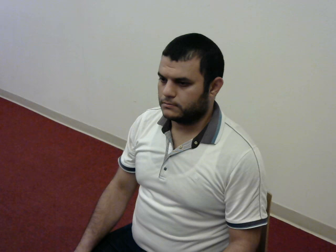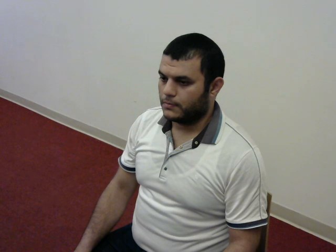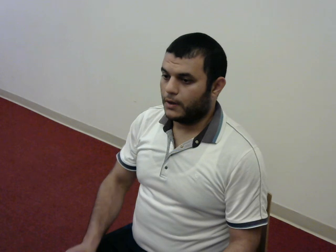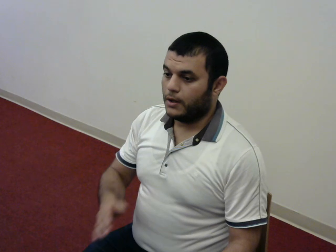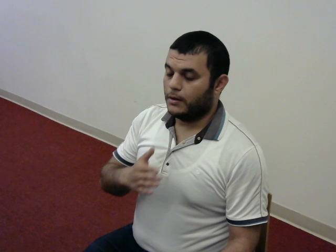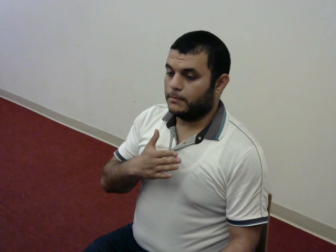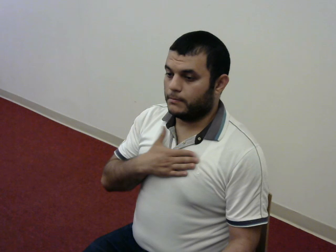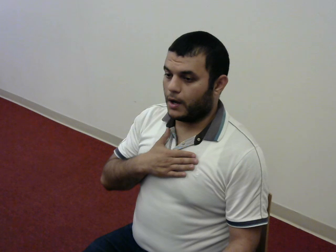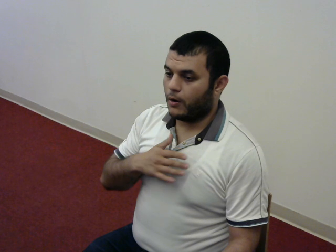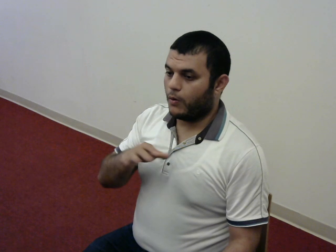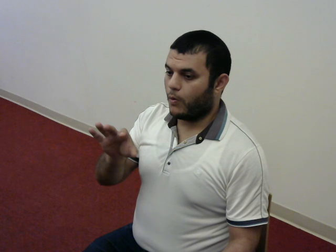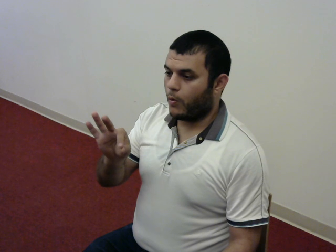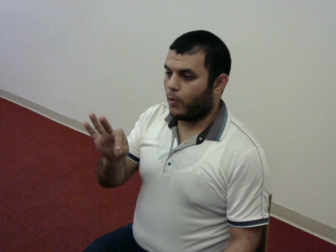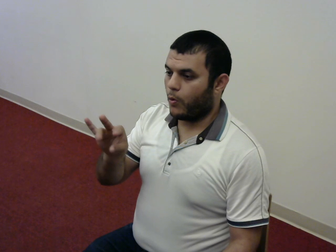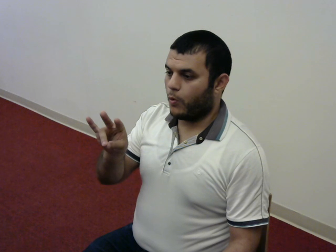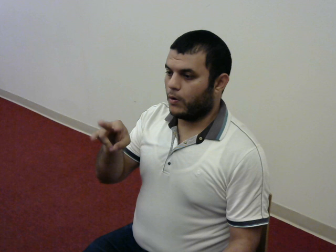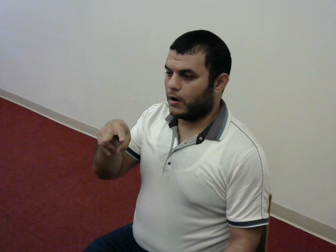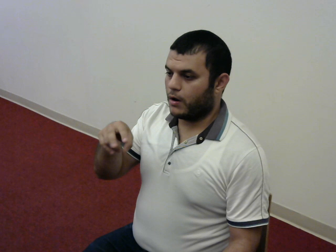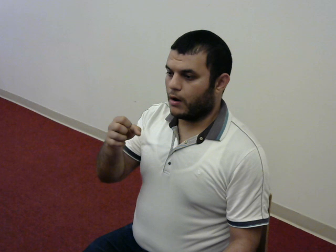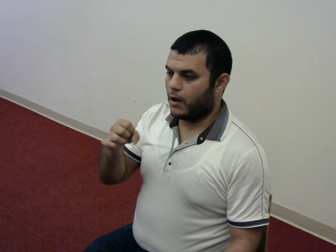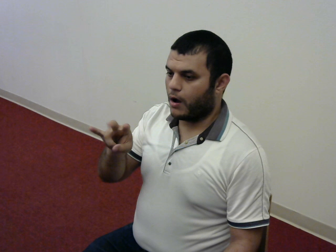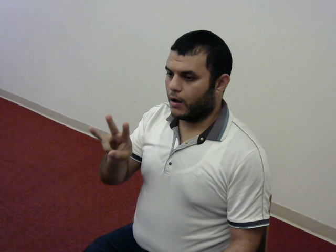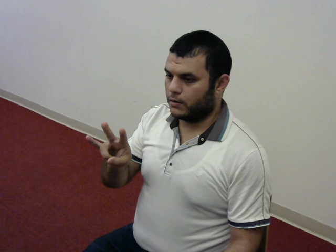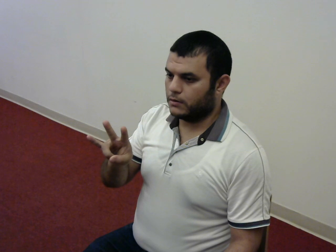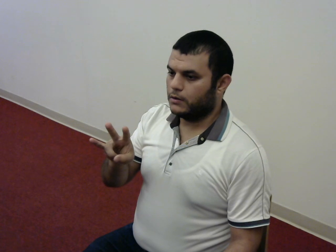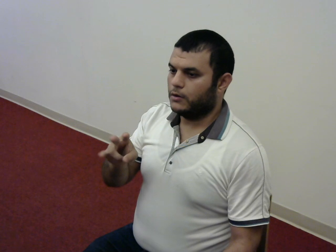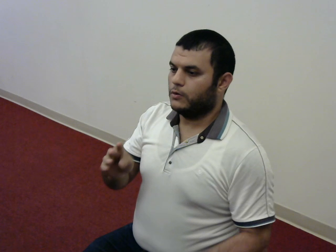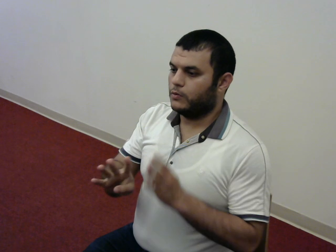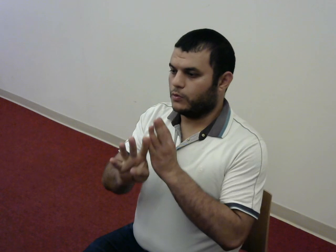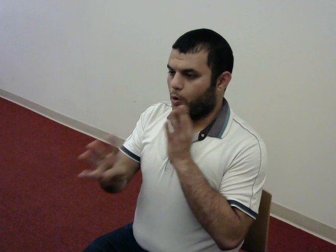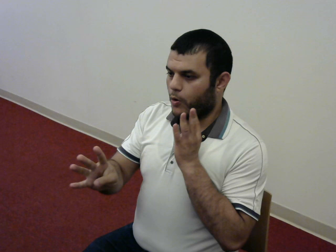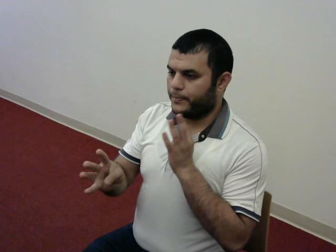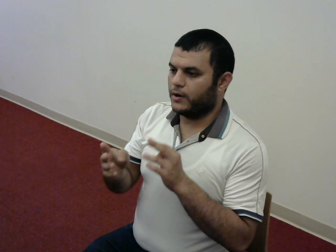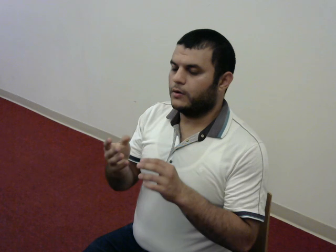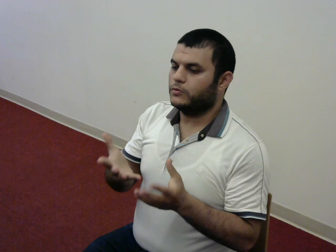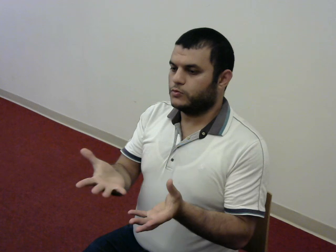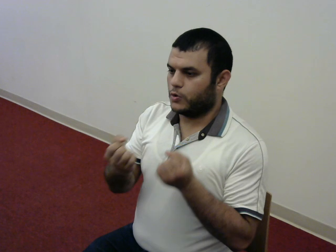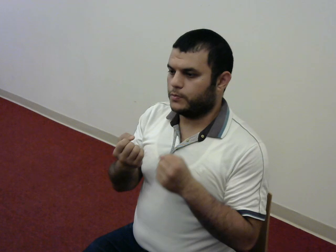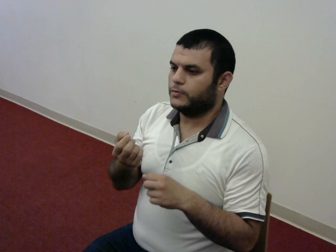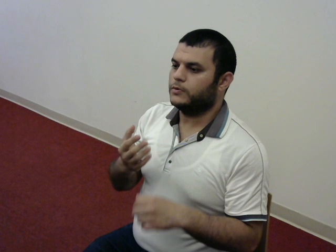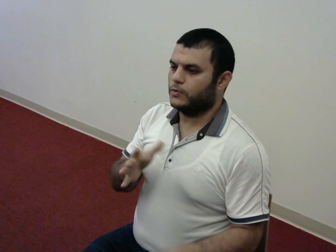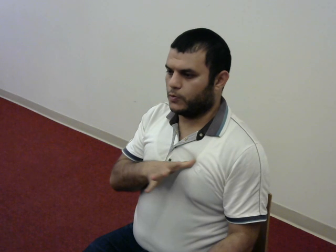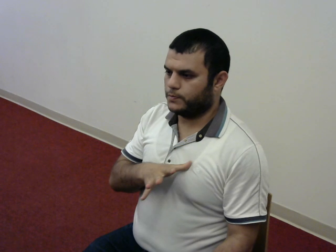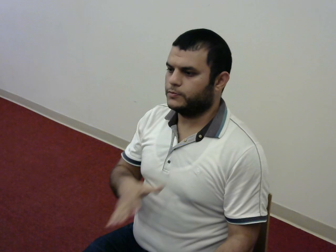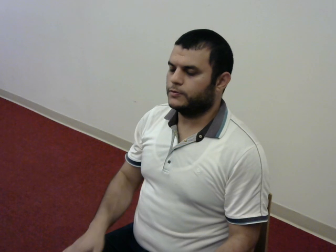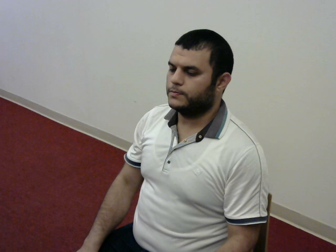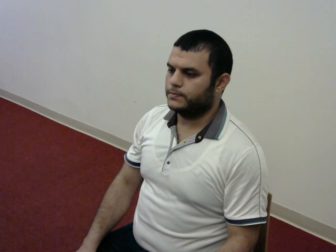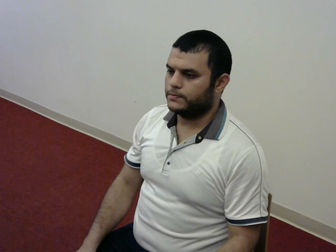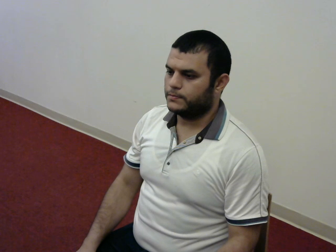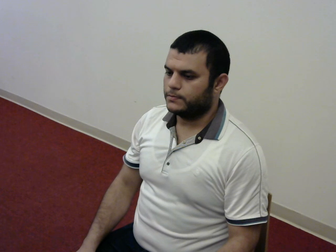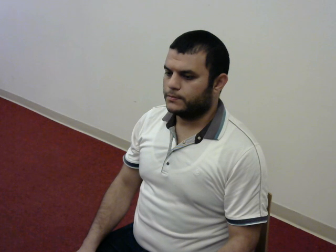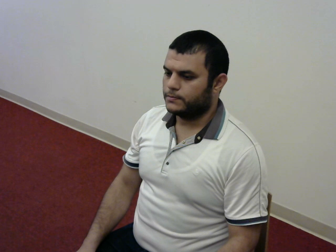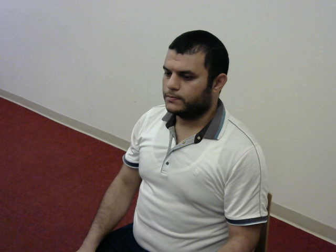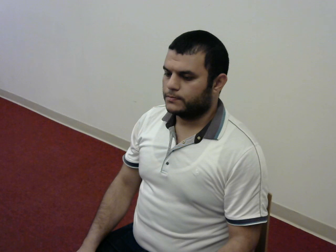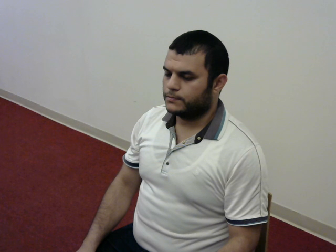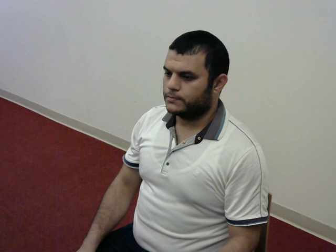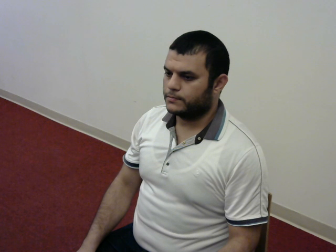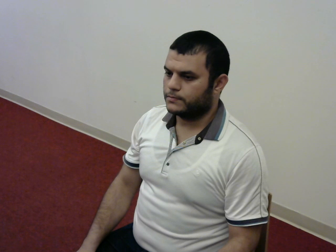Mən onlayn növbə götürmüşəm